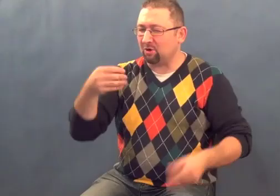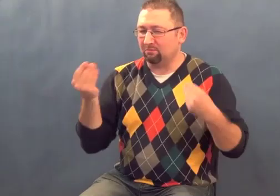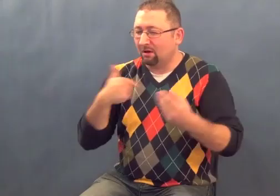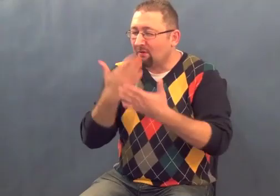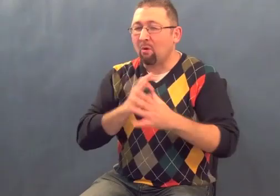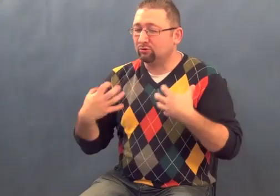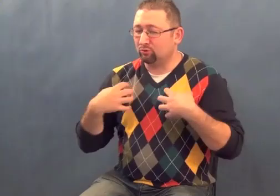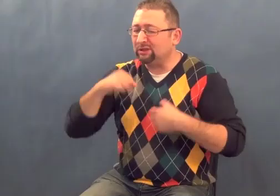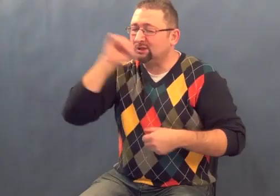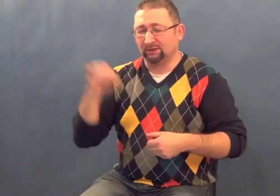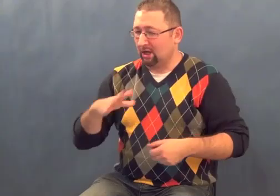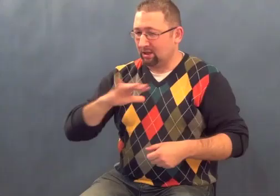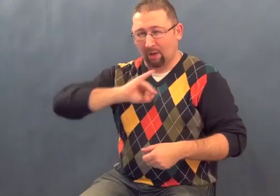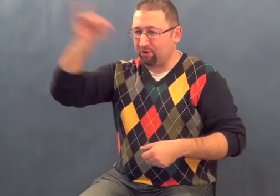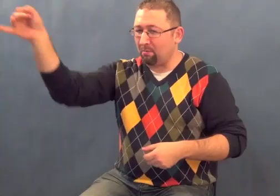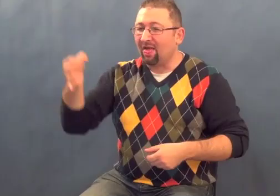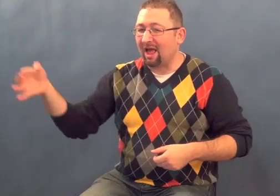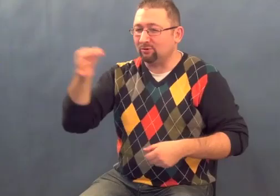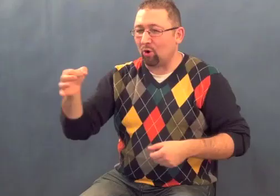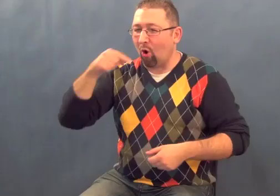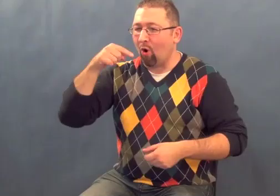Przyznaję, że w moim życiu nigdy jeszcze nie wyjeżdżałem nad jeziora w okolice Olsztyna.